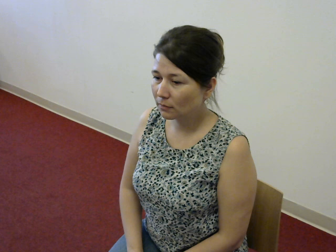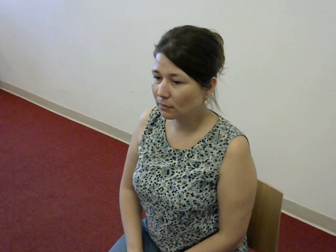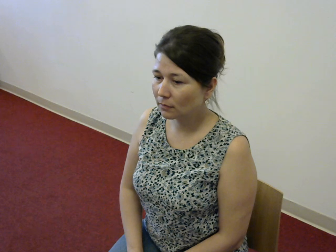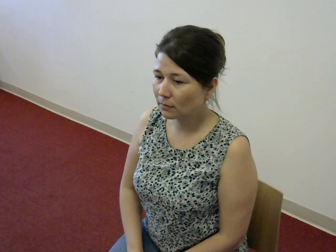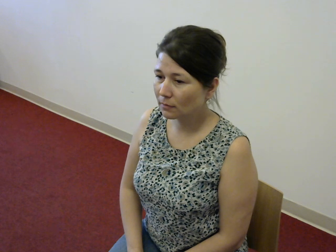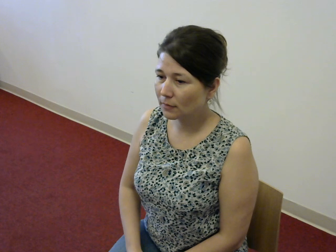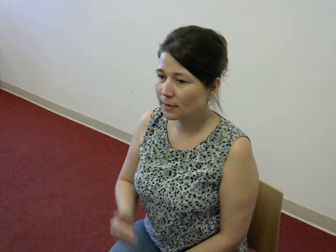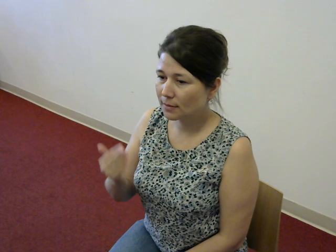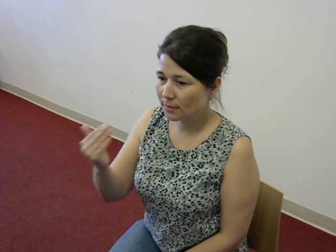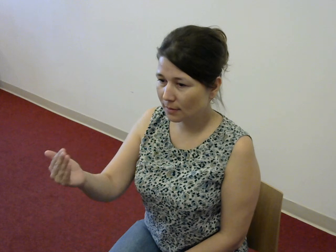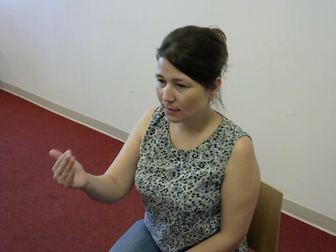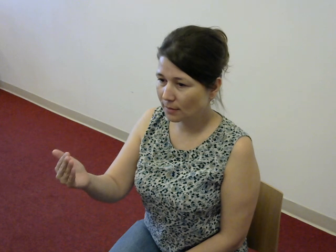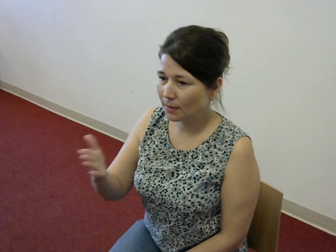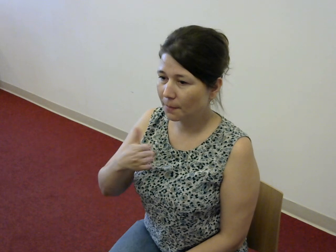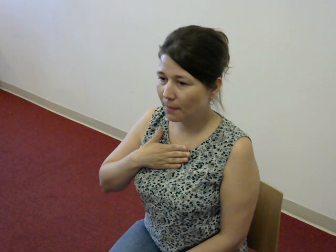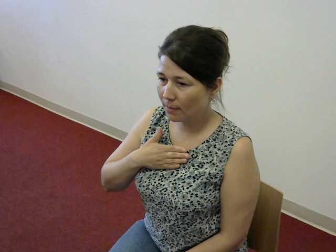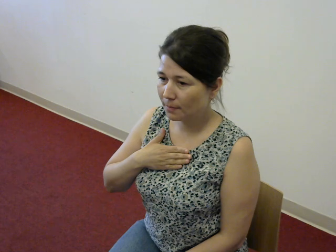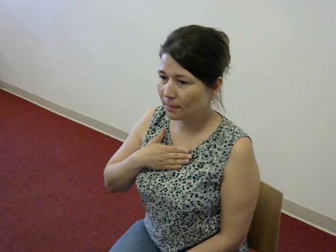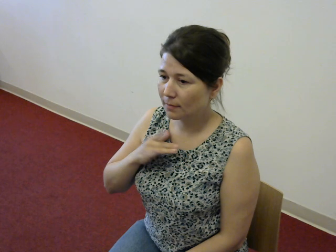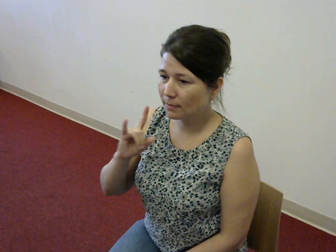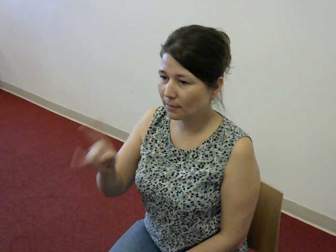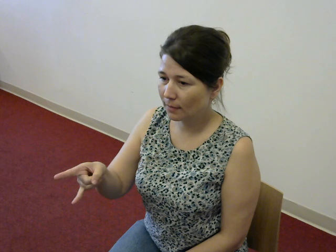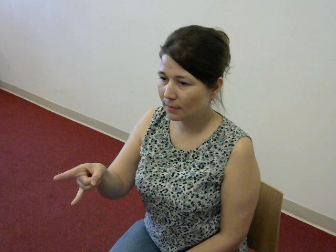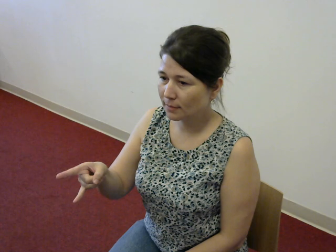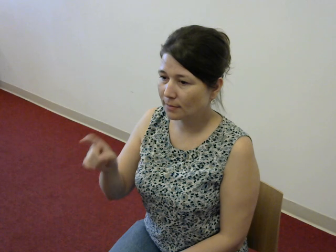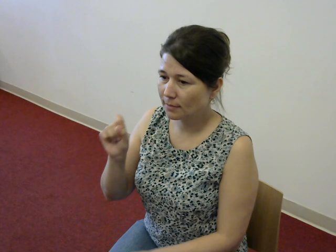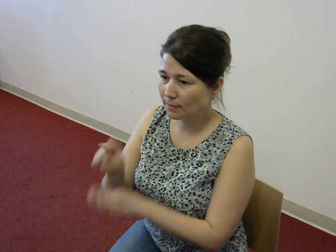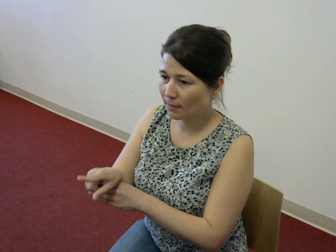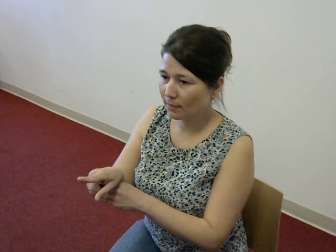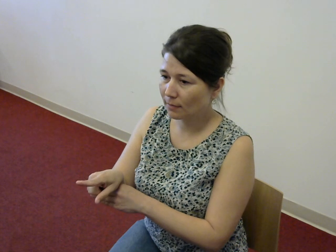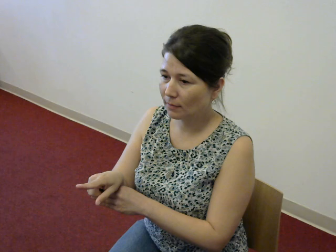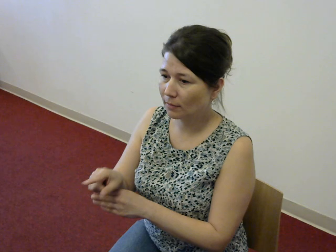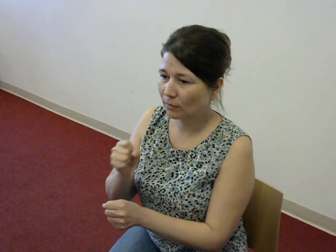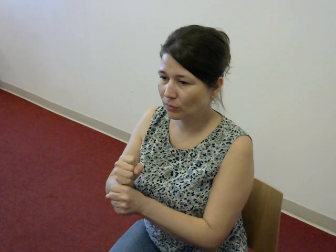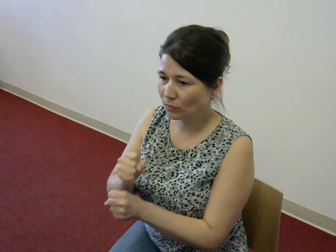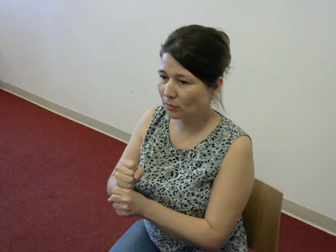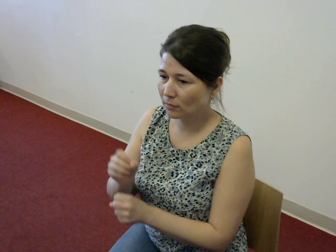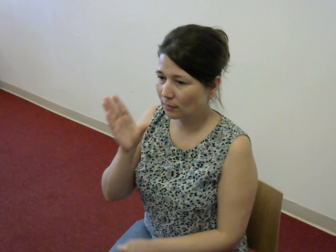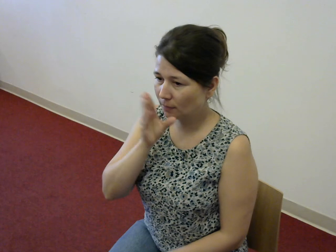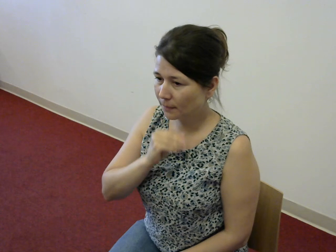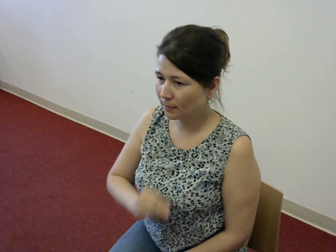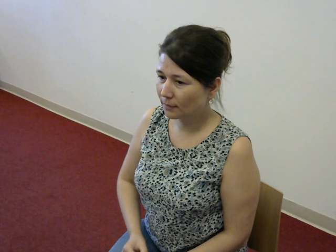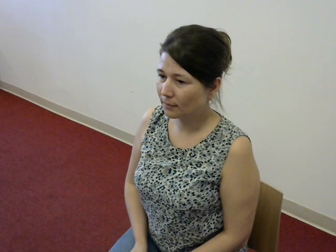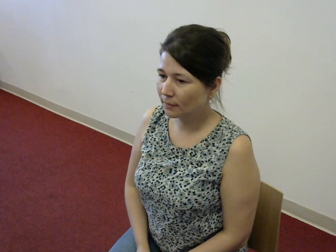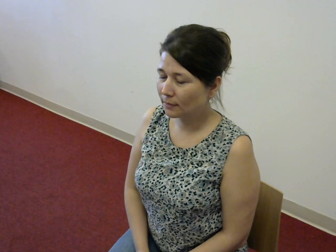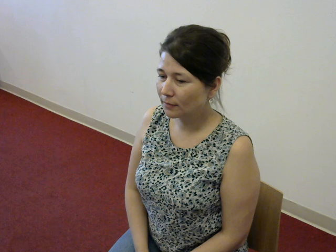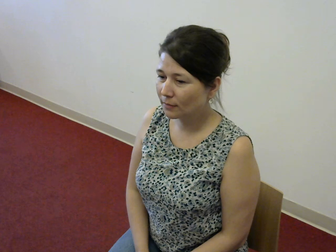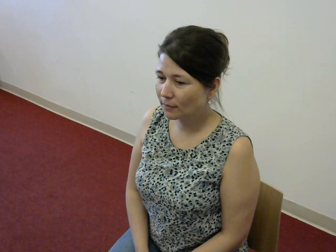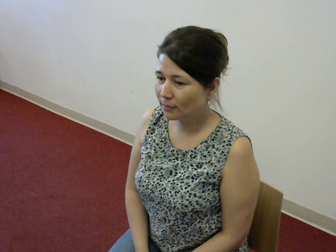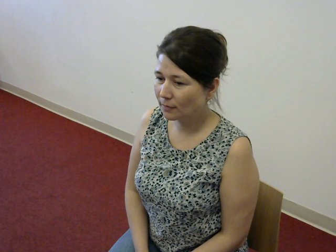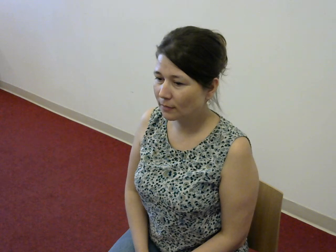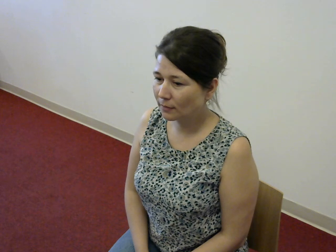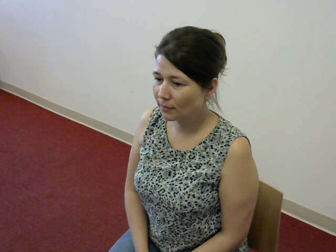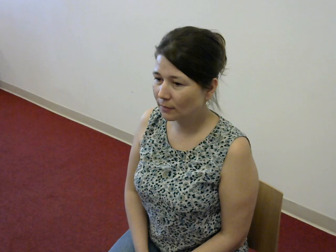Siz mənə taksi sifariş edə bilərsinizmi?